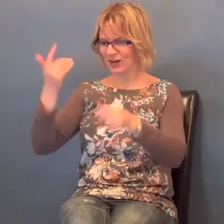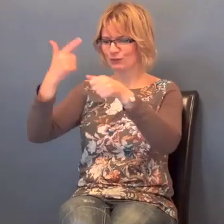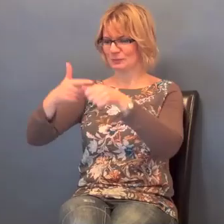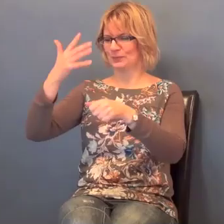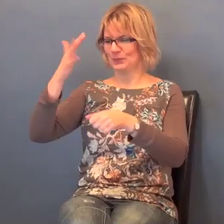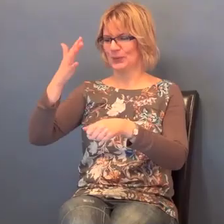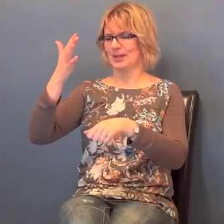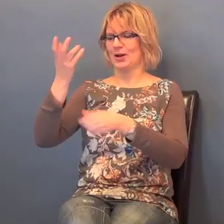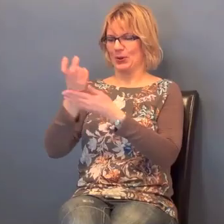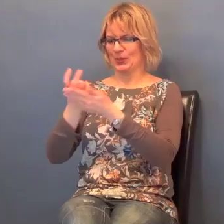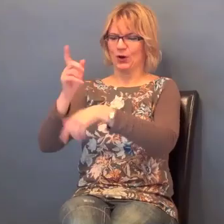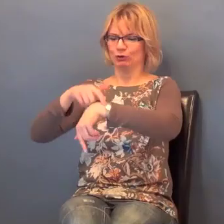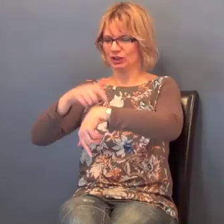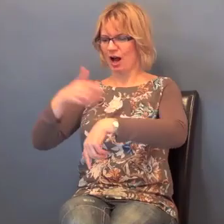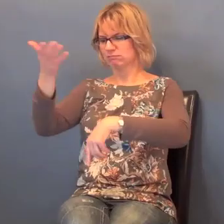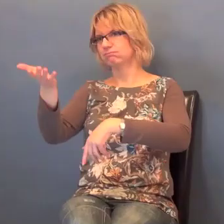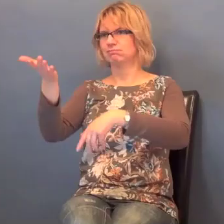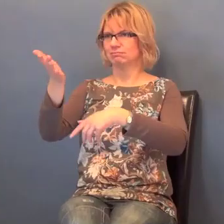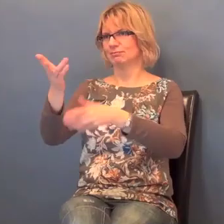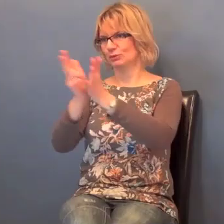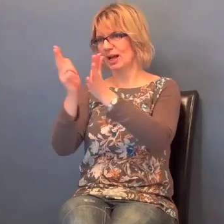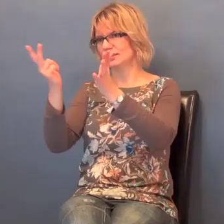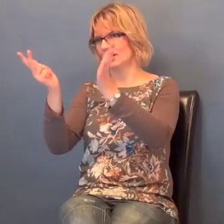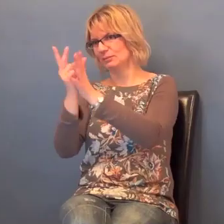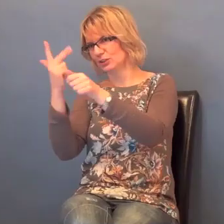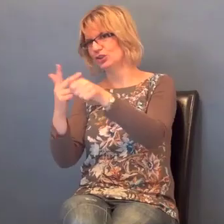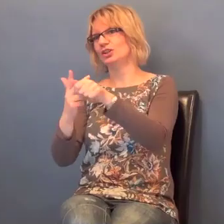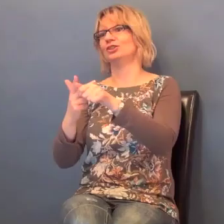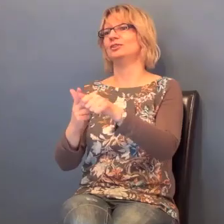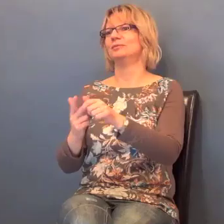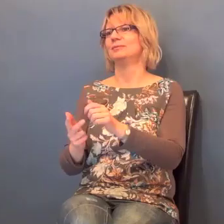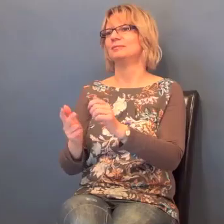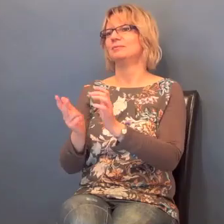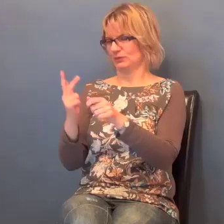Tak, dwudziestego piątego lutego, może o godzinie osiemnastej lub osiemnastej trzydzieści?